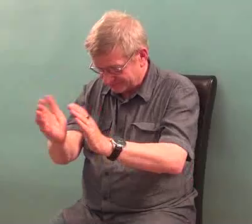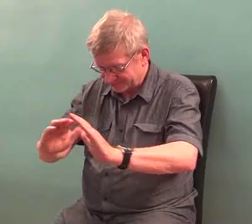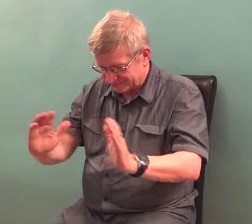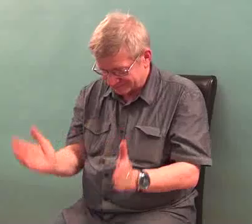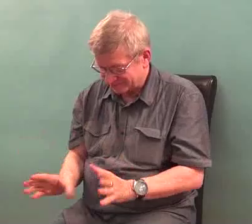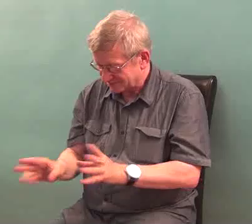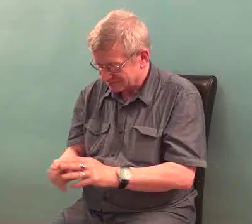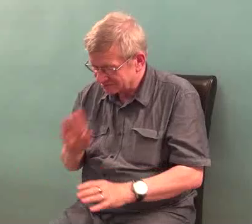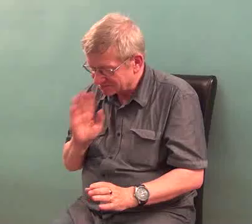Chyba razem z psem.